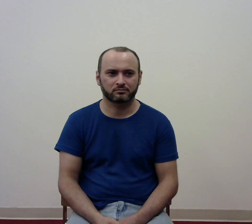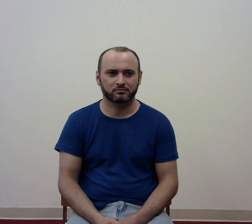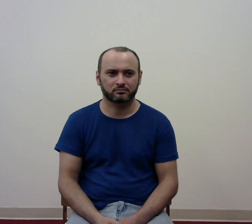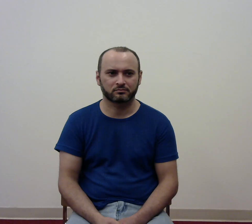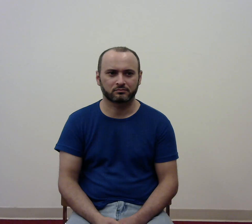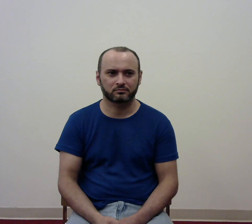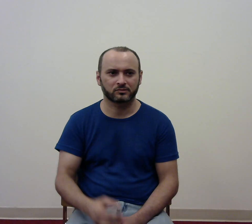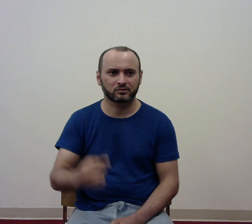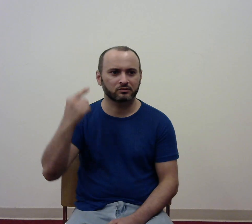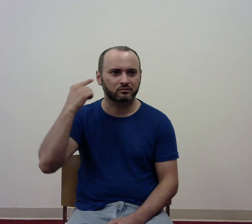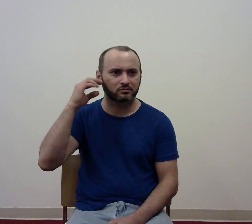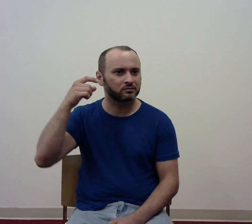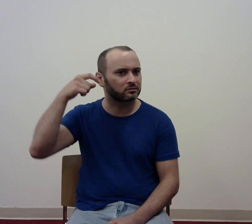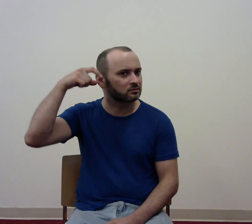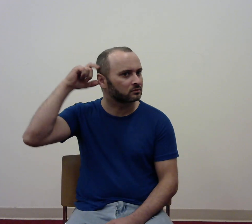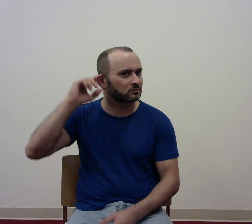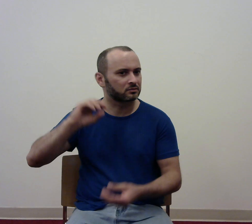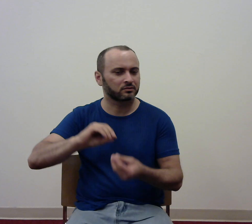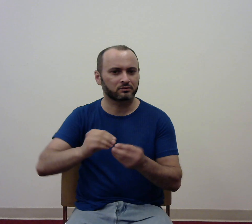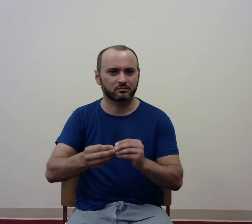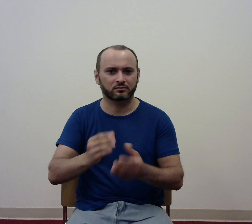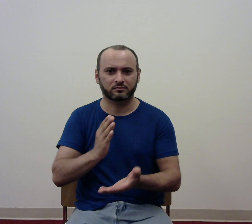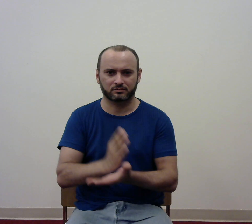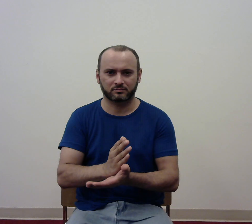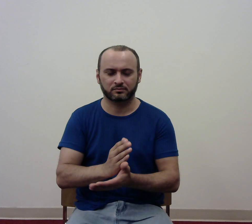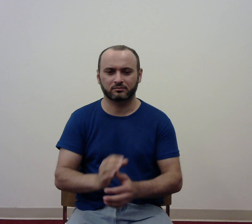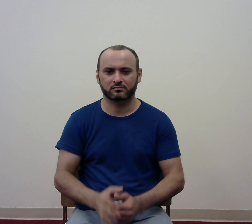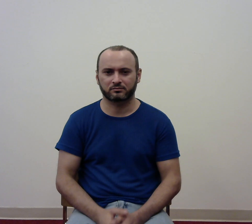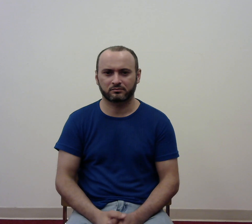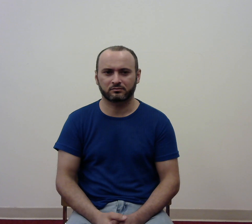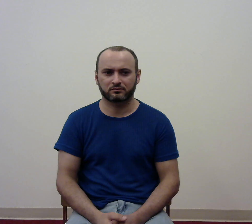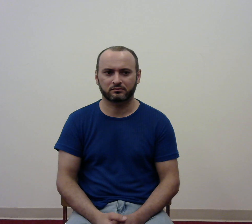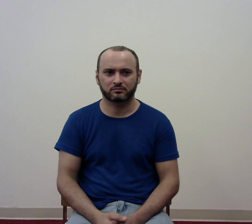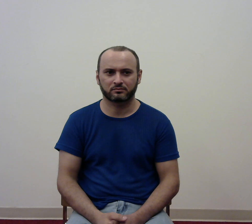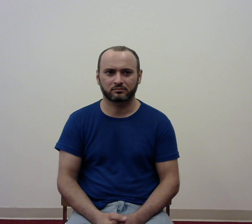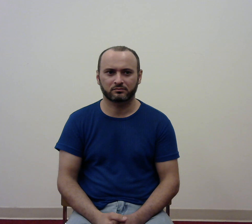Eşitmə aparatımın nasazlığı var